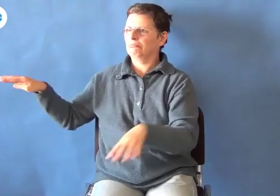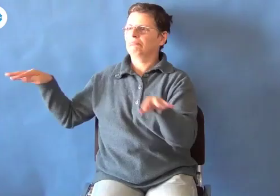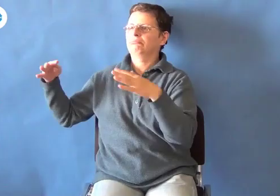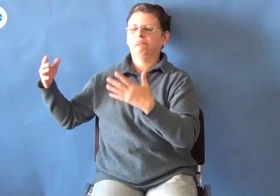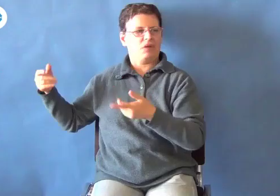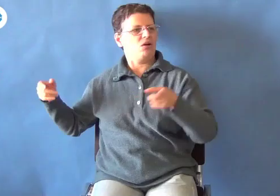Wszyscy się patrzą.